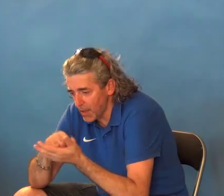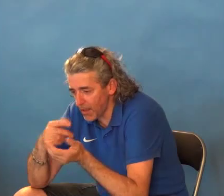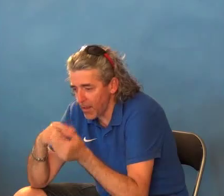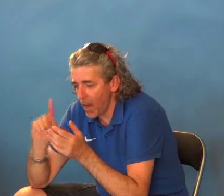Jestem zajęty.